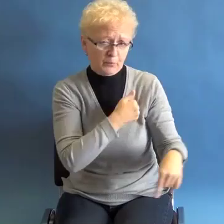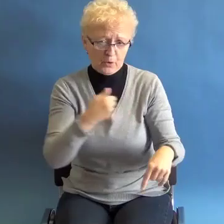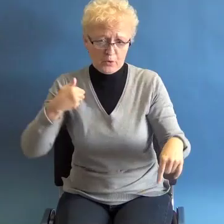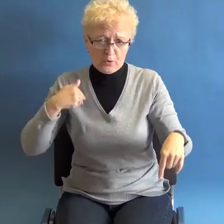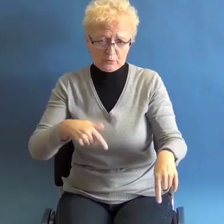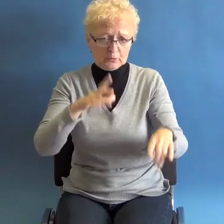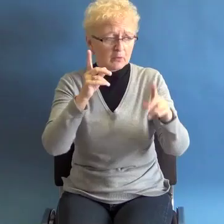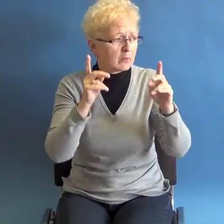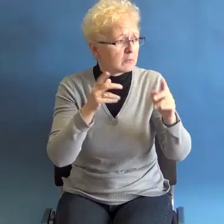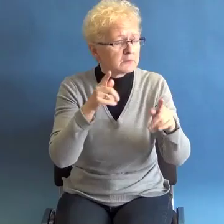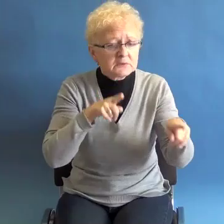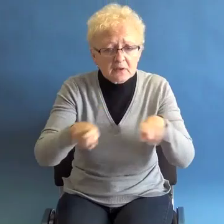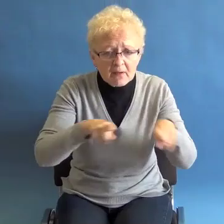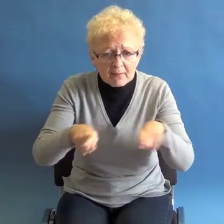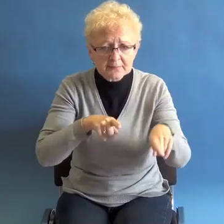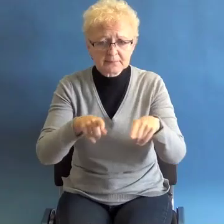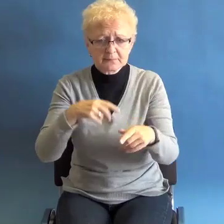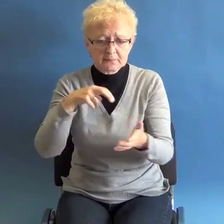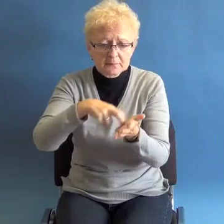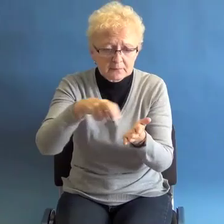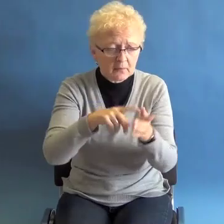Są znaki: uwaga piesi.